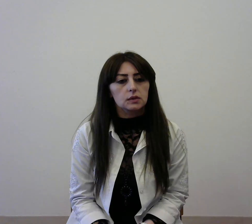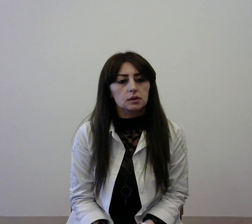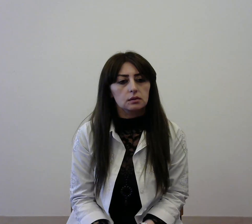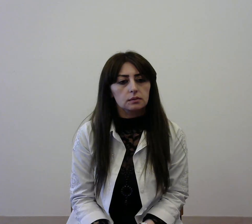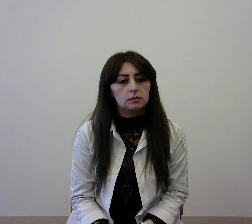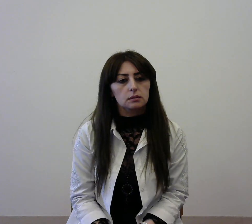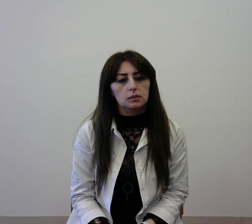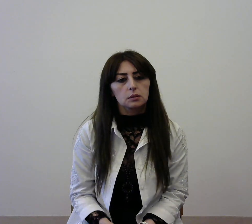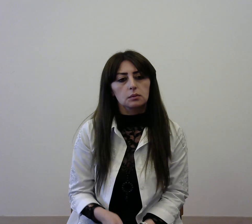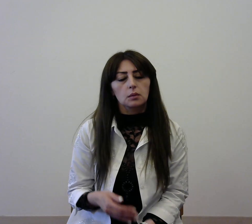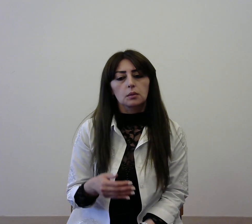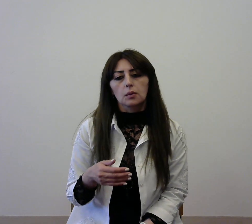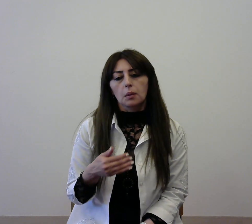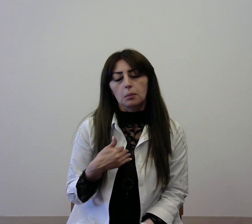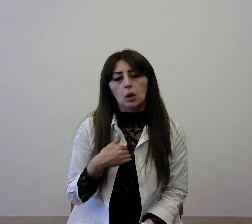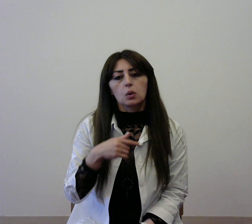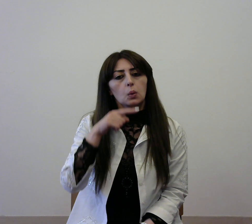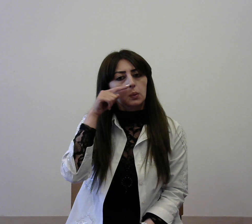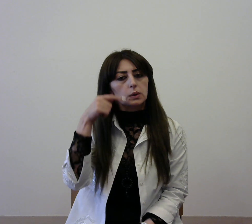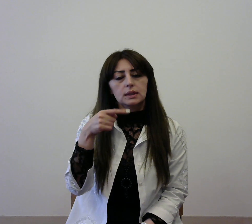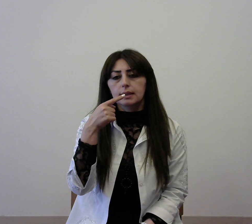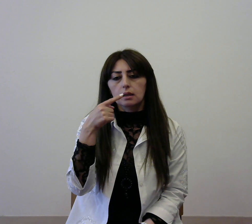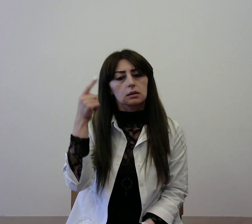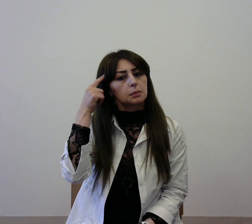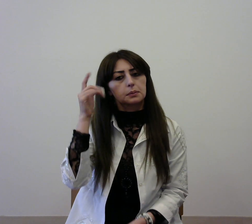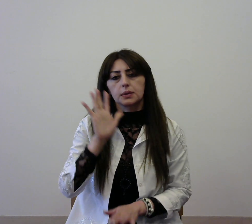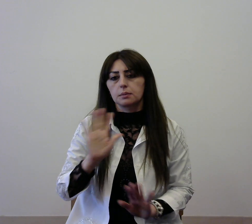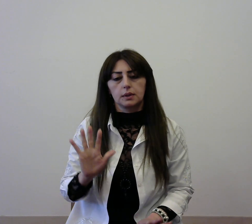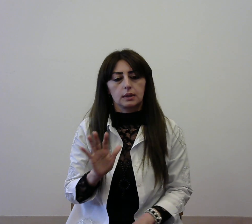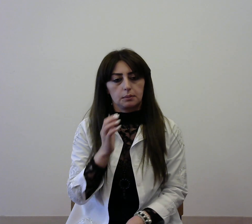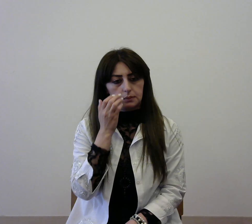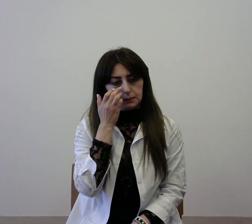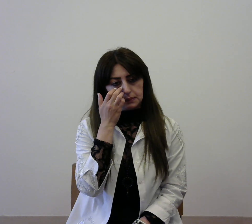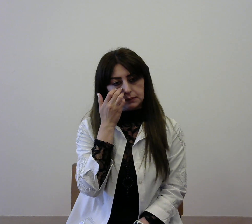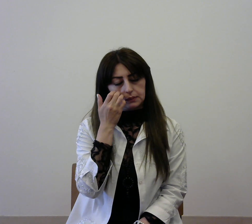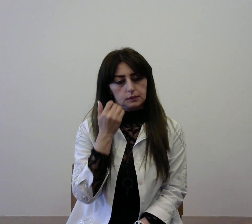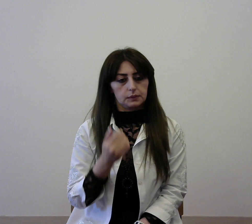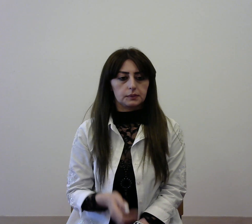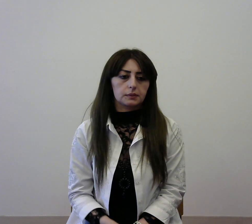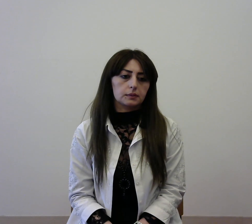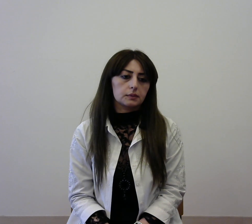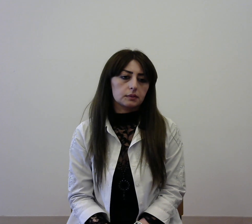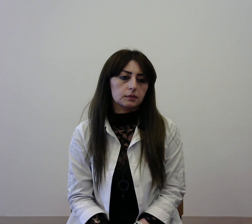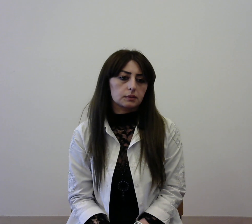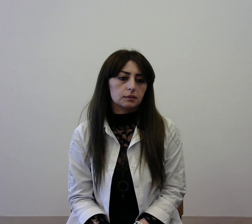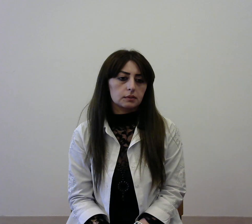Mən rus dilini bilmirəm